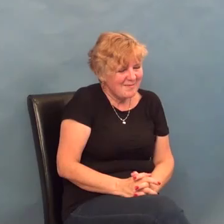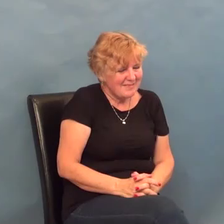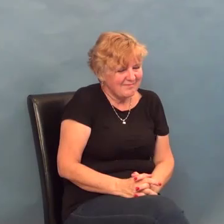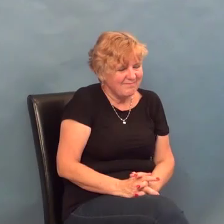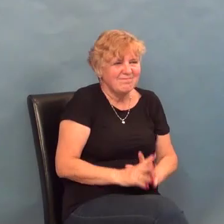W sumie ja...